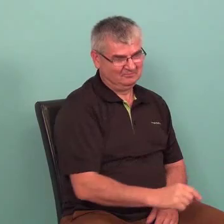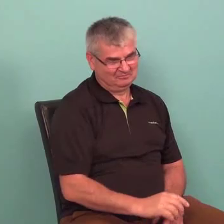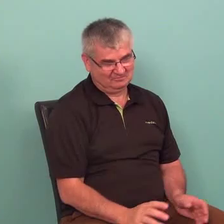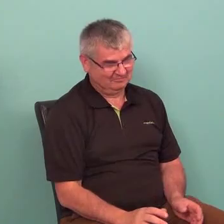Koniec.